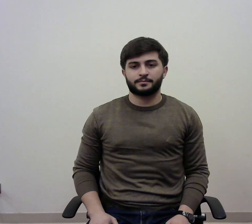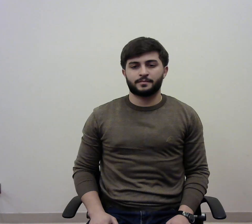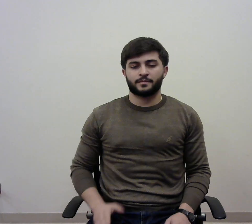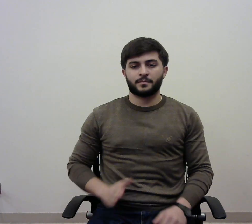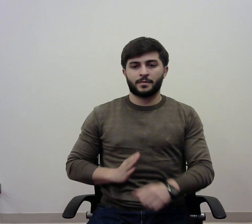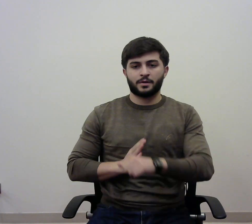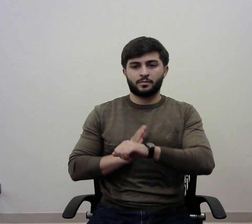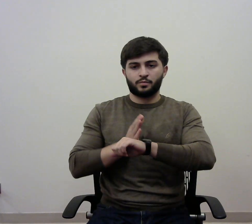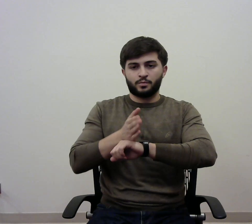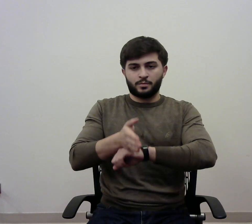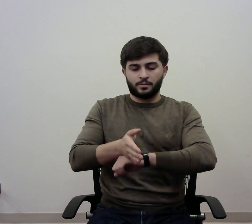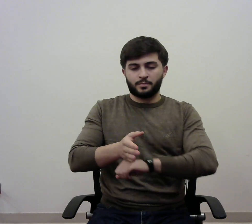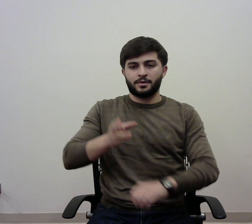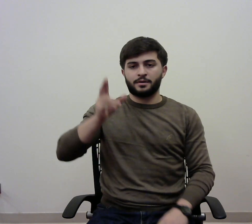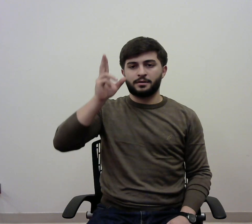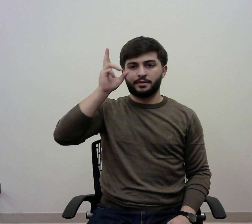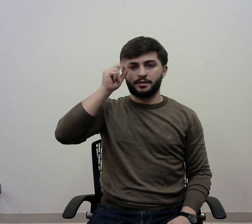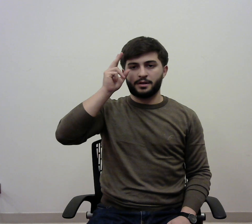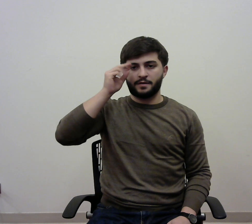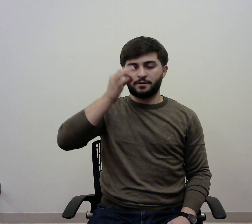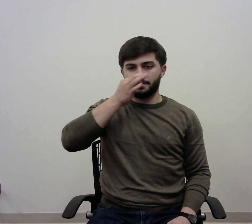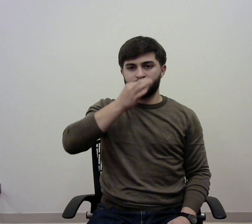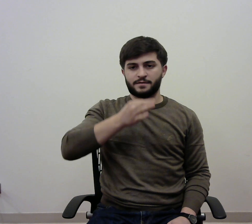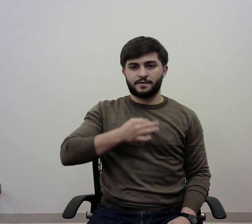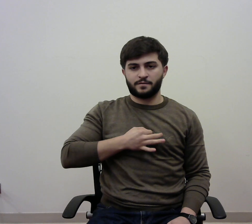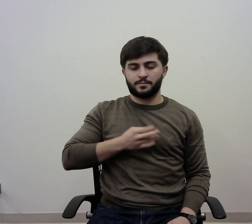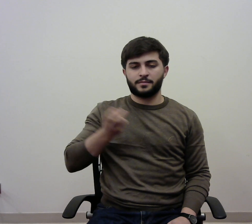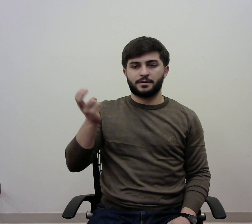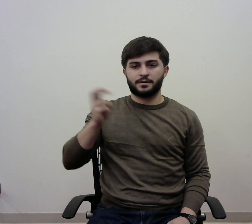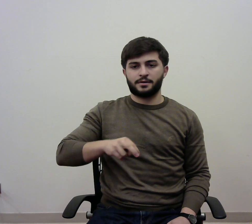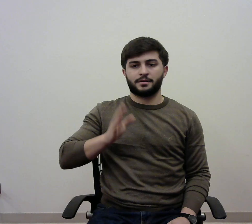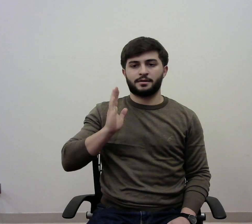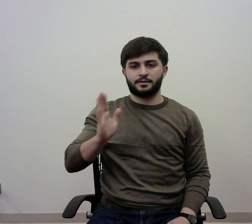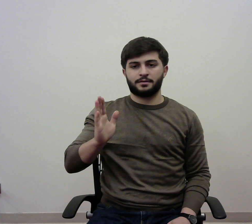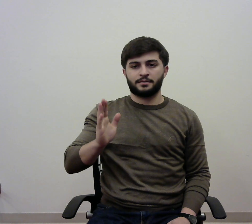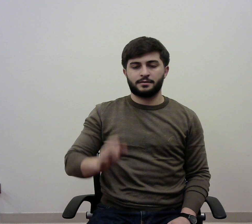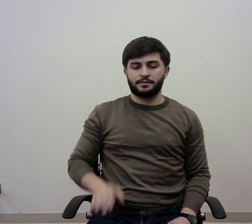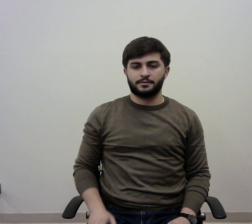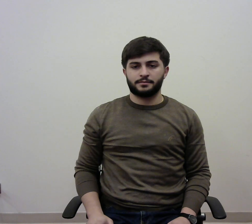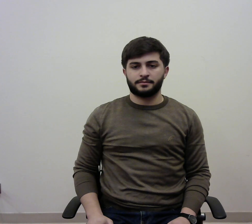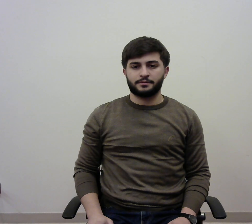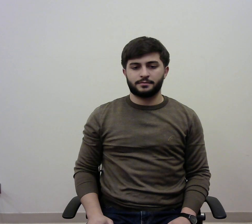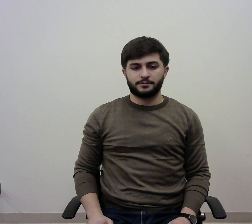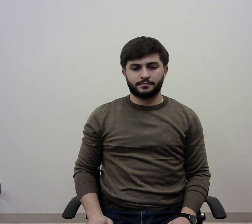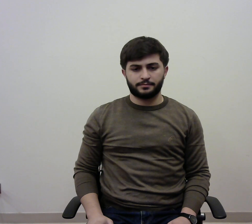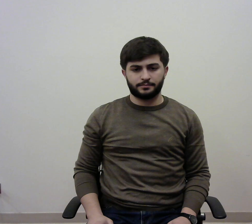Müraciətimə nə vaxt cavab gələcək?